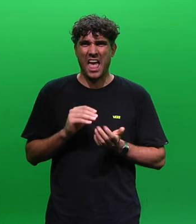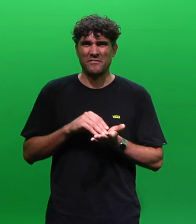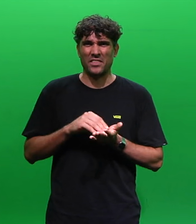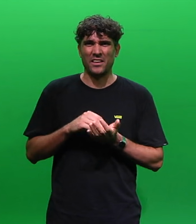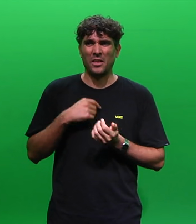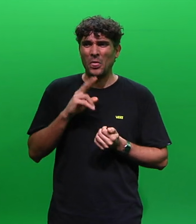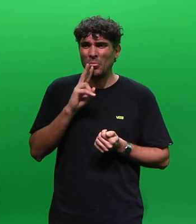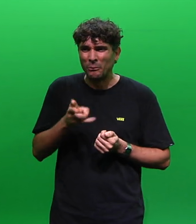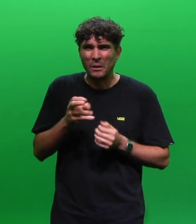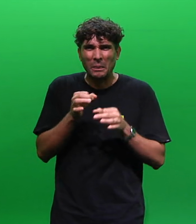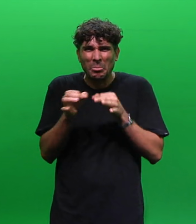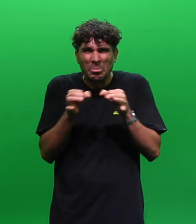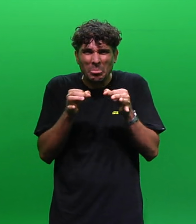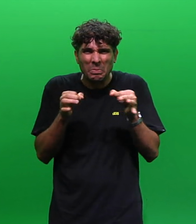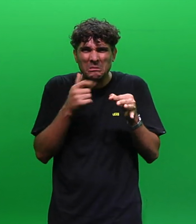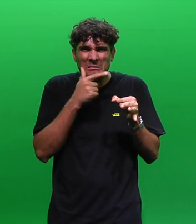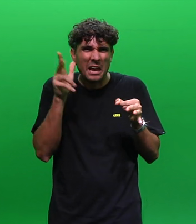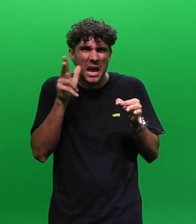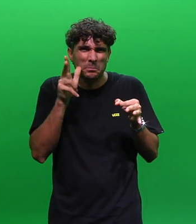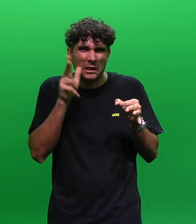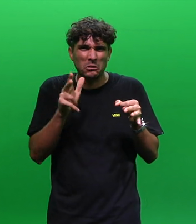De vegades escupo i hi ha petits mocs de color groc.